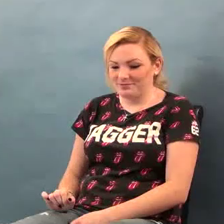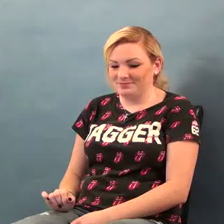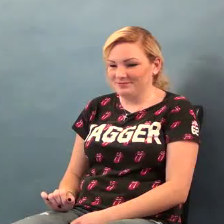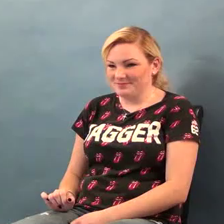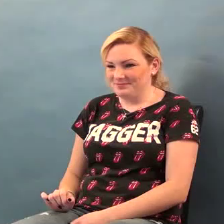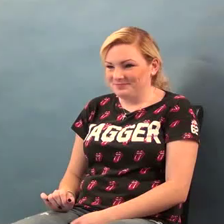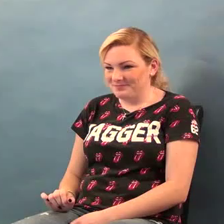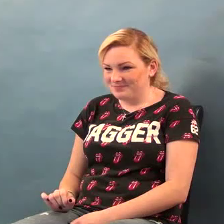Po godzinie czwartej.